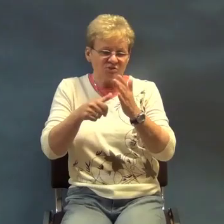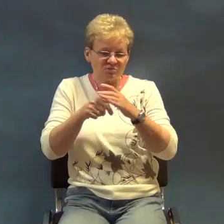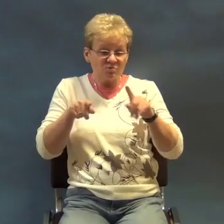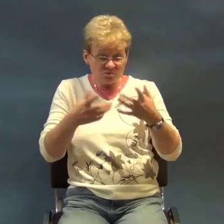"Chcesz, chcesz?"